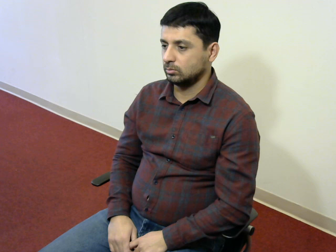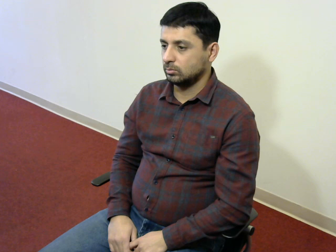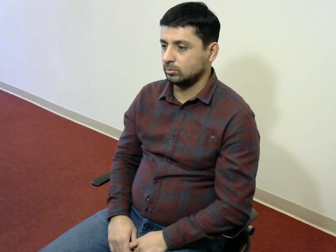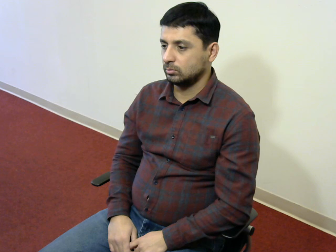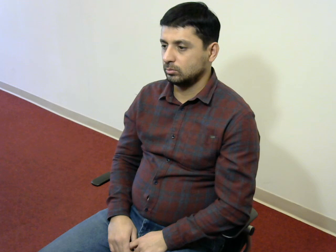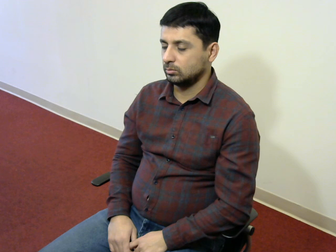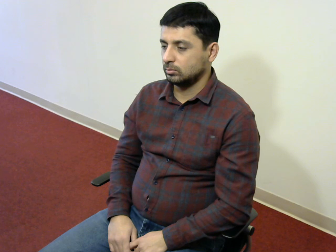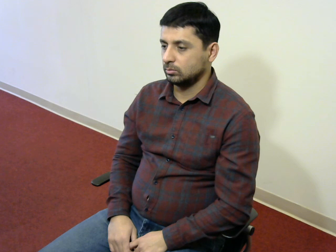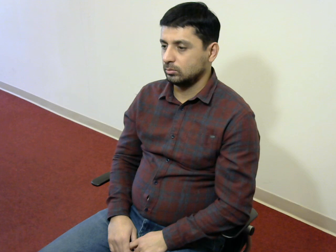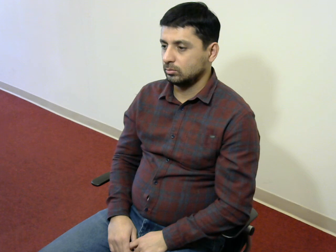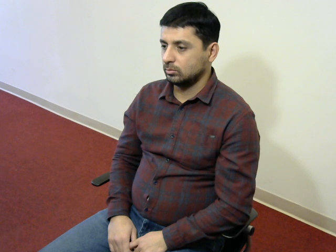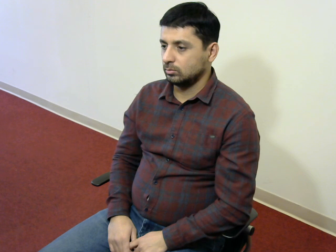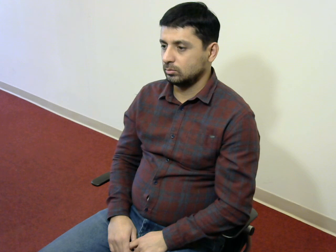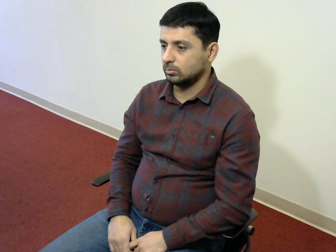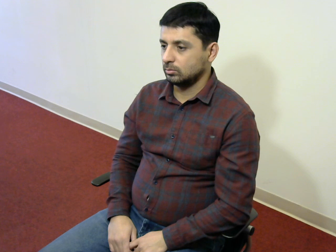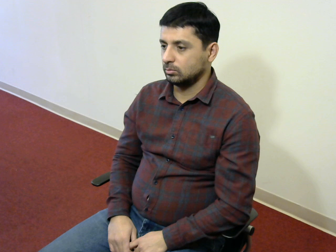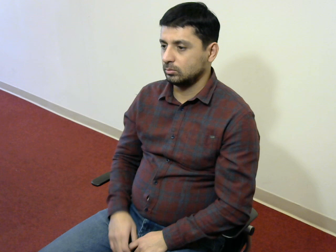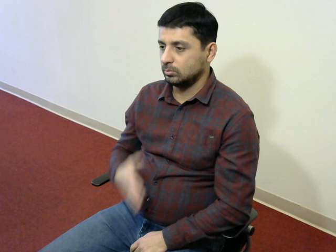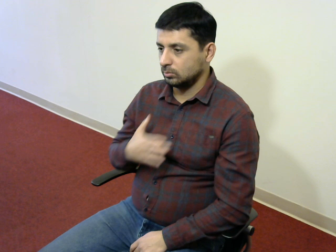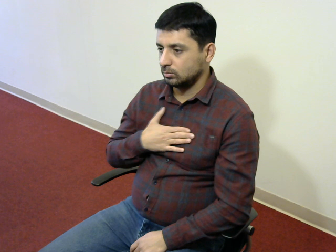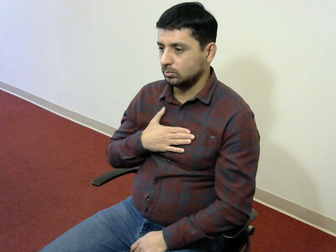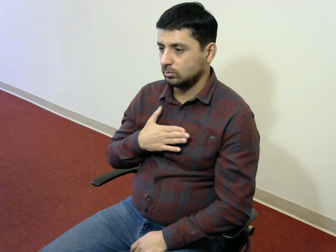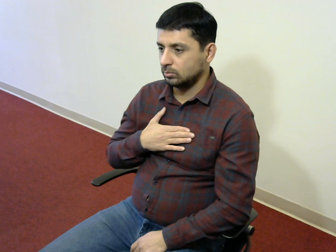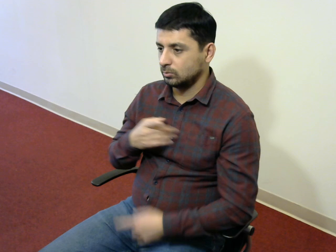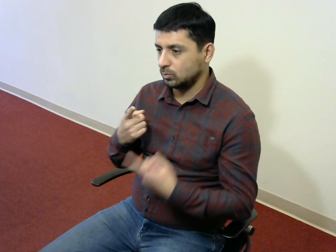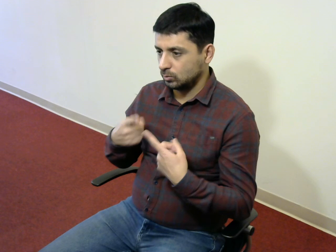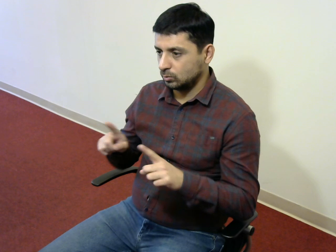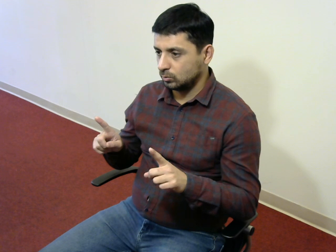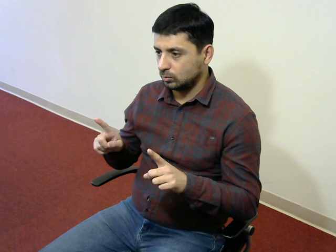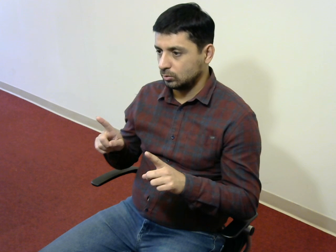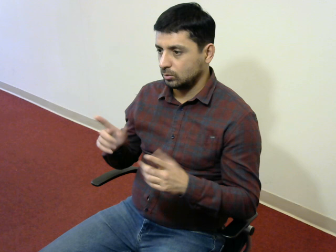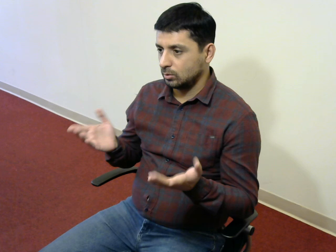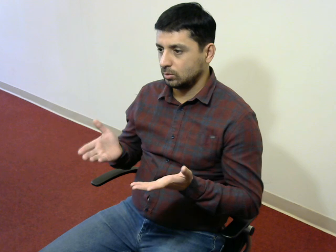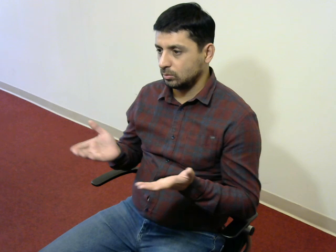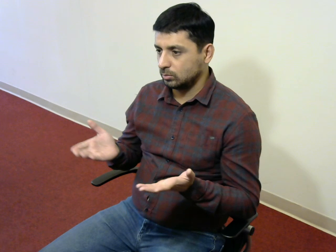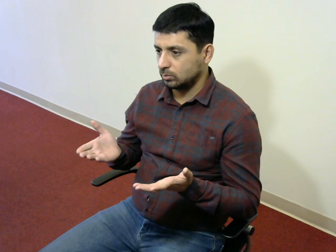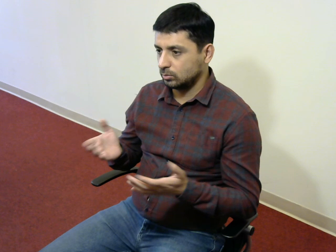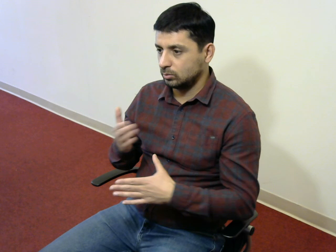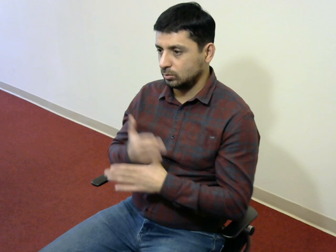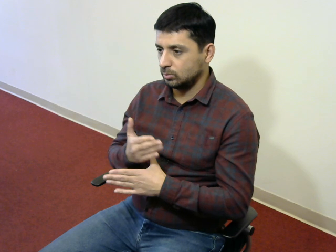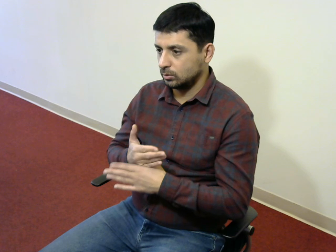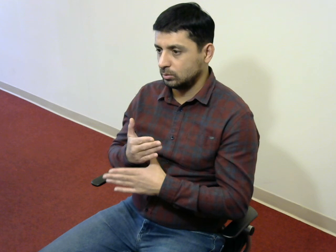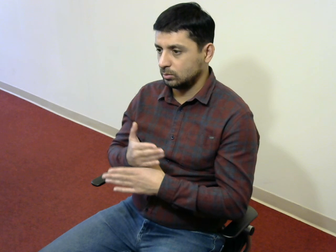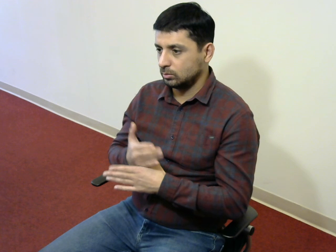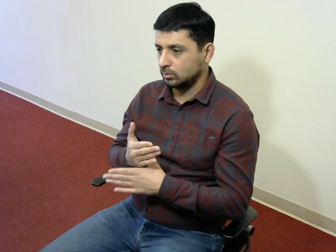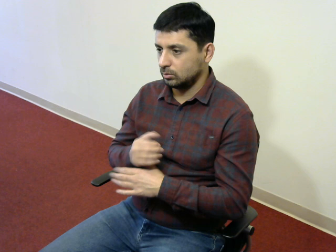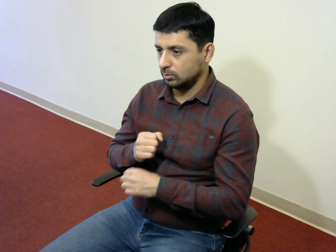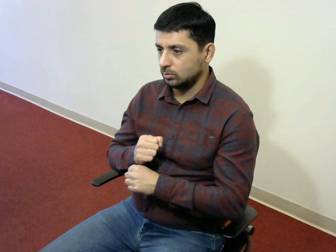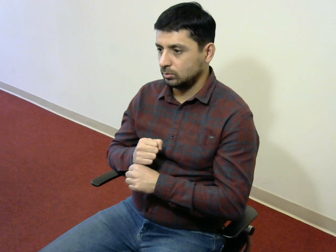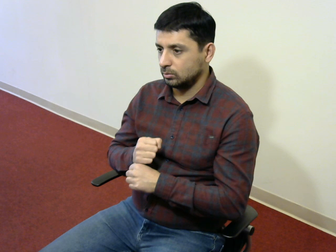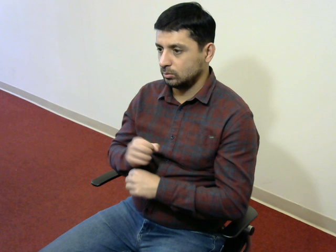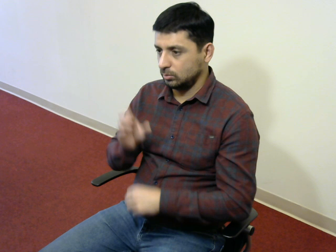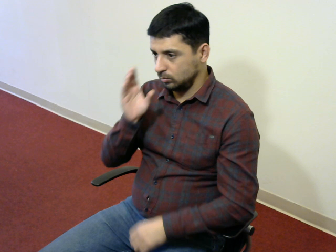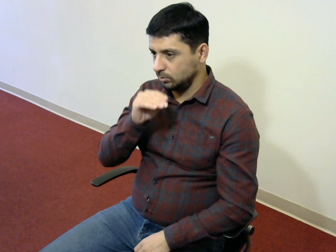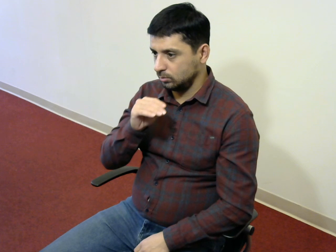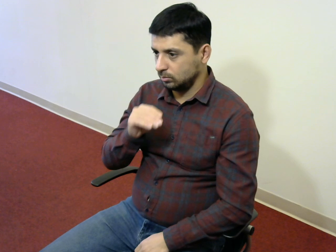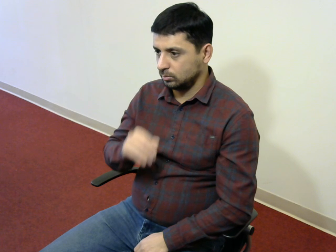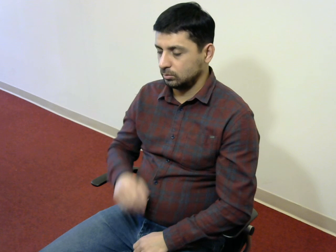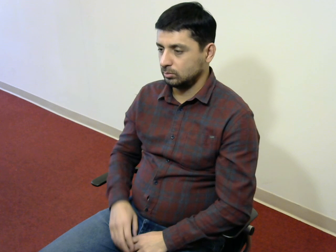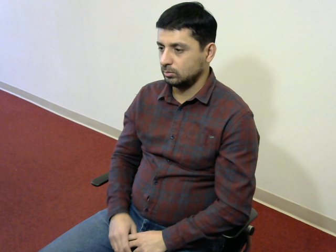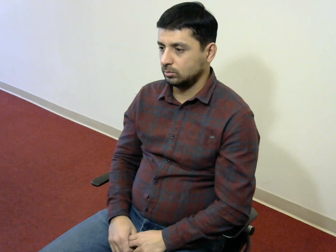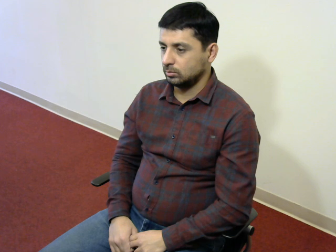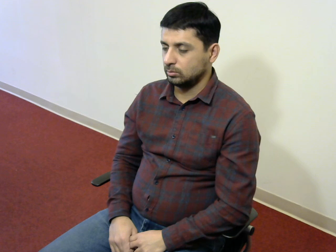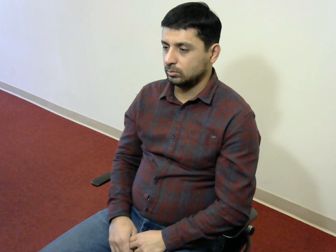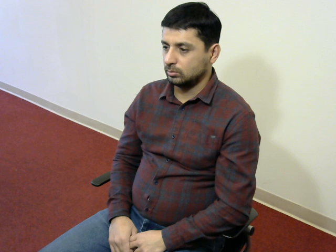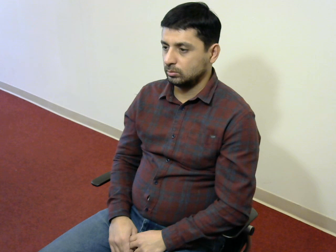Mənə başqa hansı köməkliyi edə bilərsiniz?